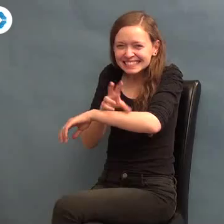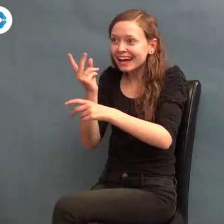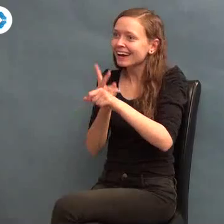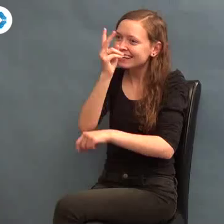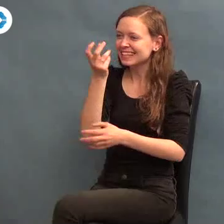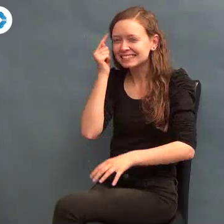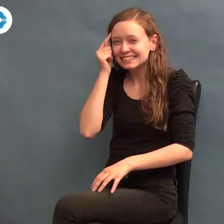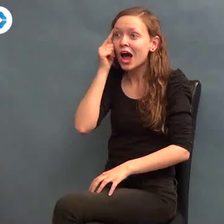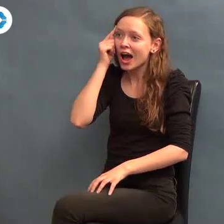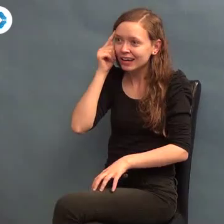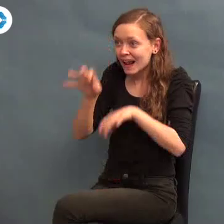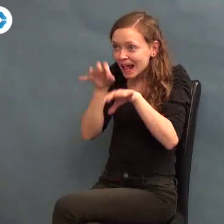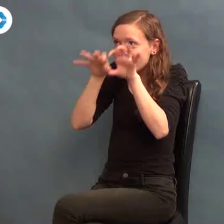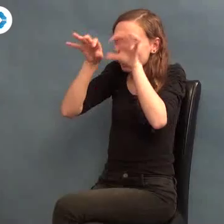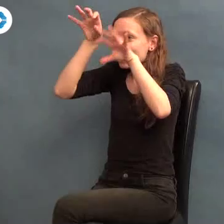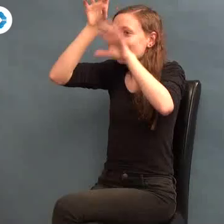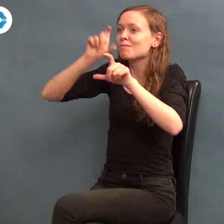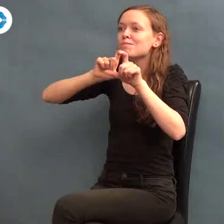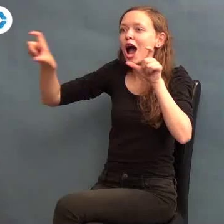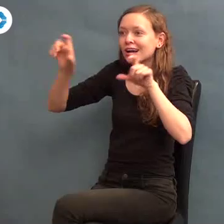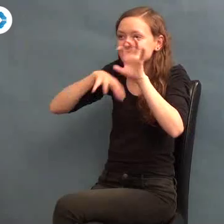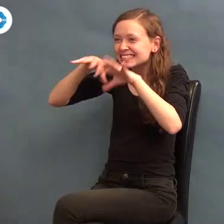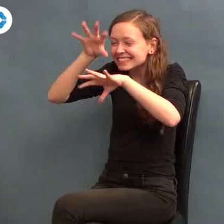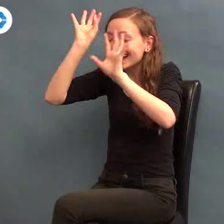Wpadł na pomysł i wspiął się do góry po bloku.